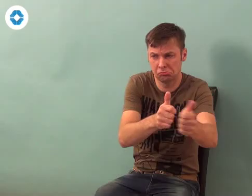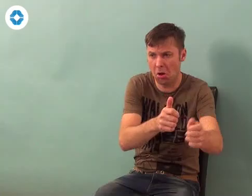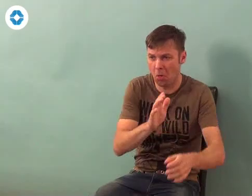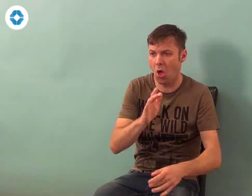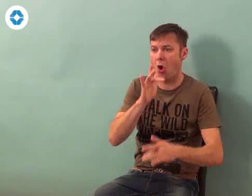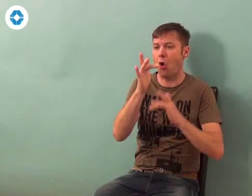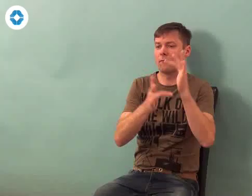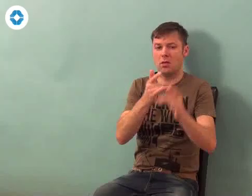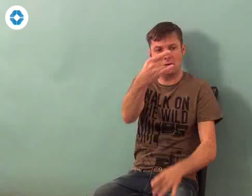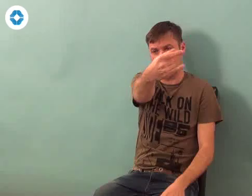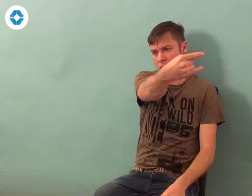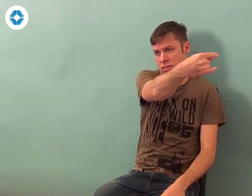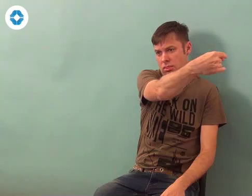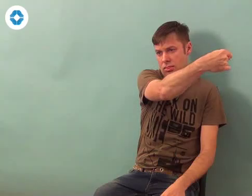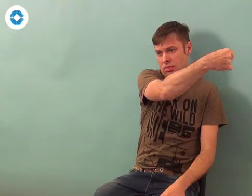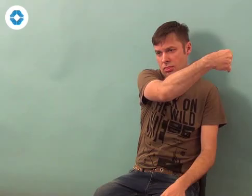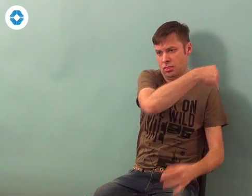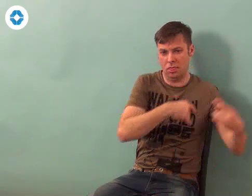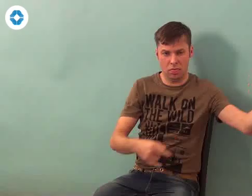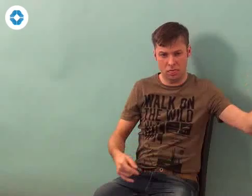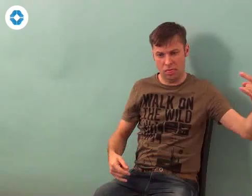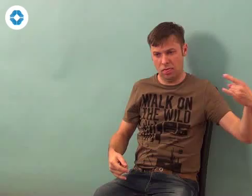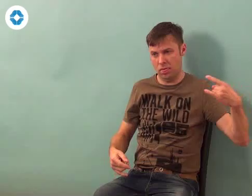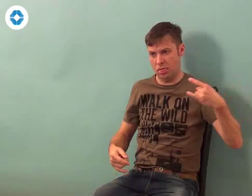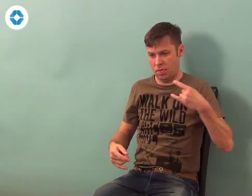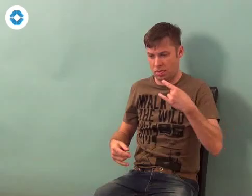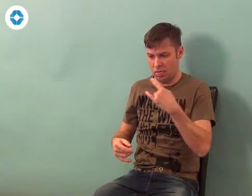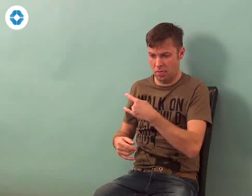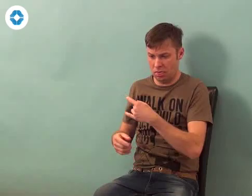Z innej strony podjechał ktoś na rowerze.